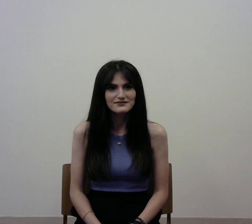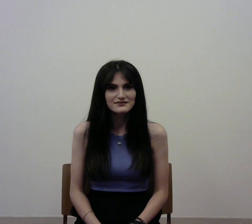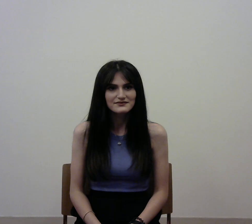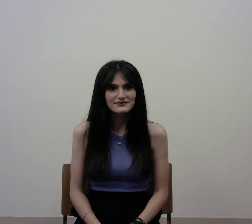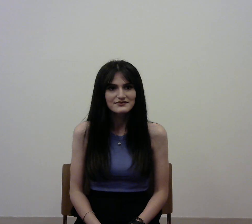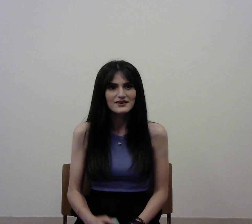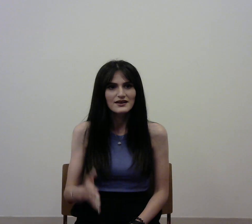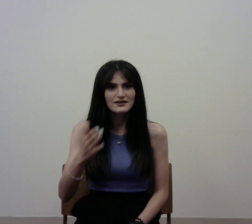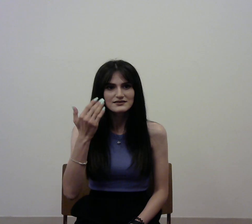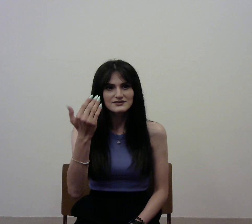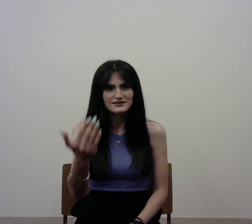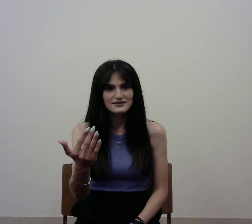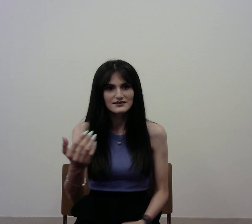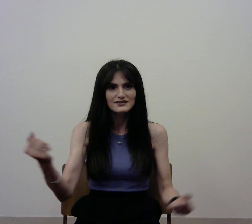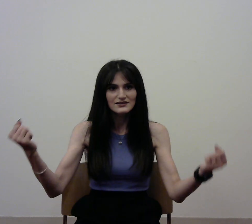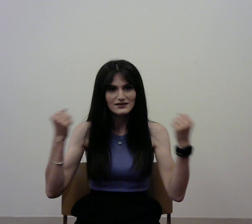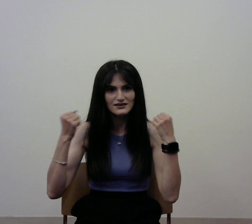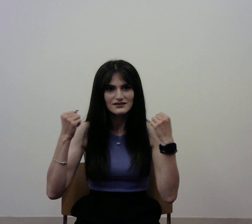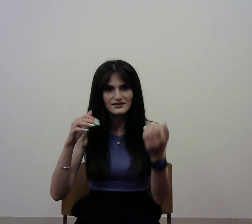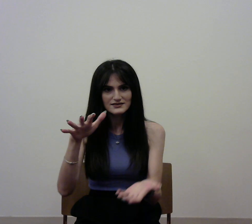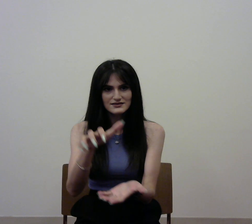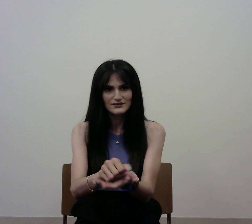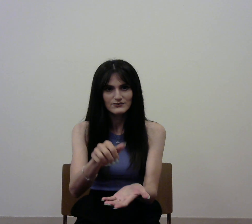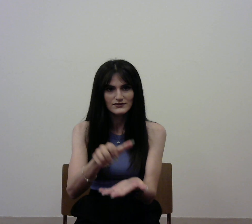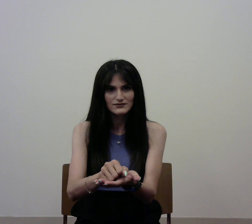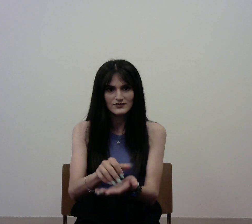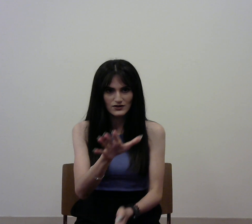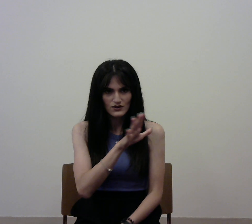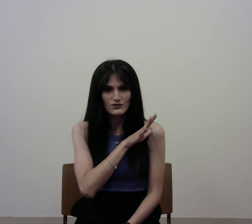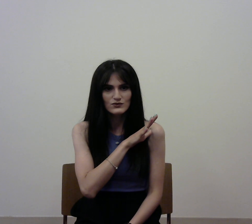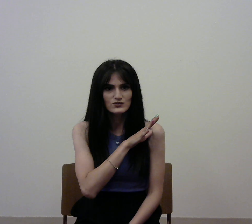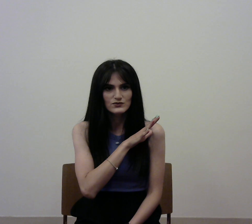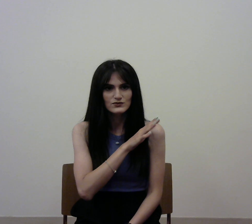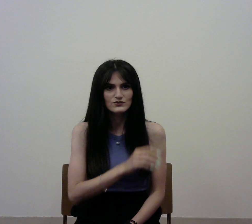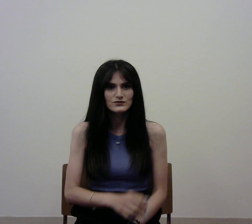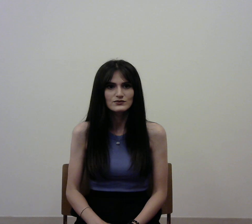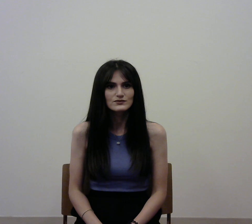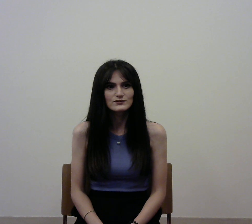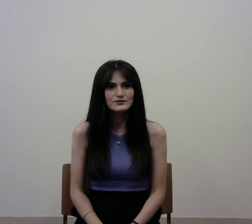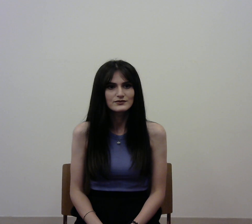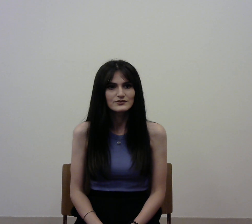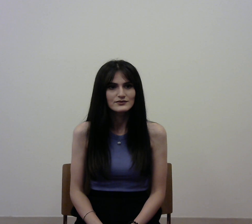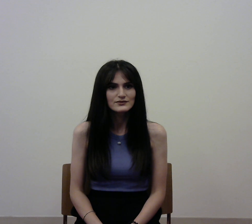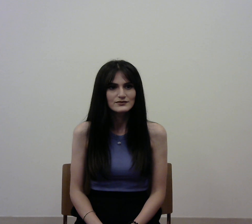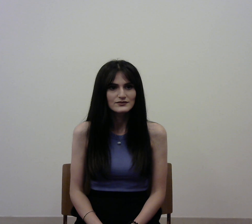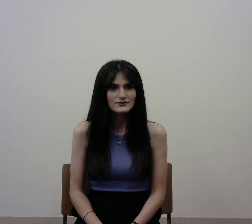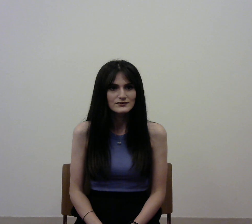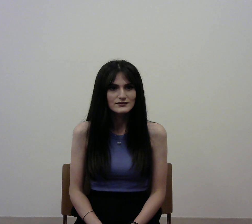Siz idmanla məşğul olursunuzmu?